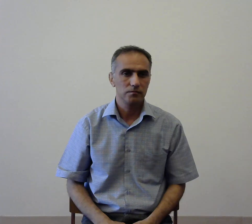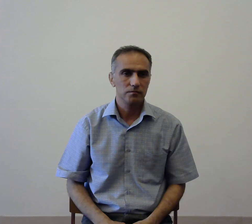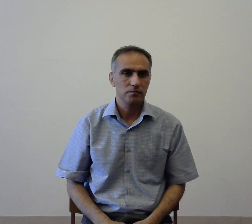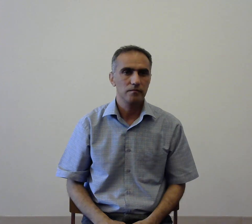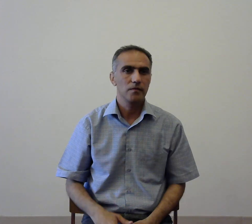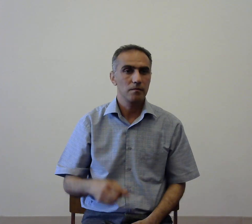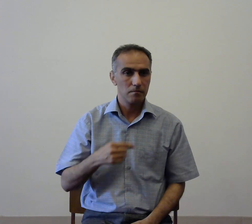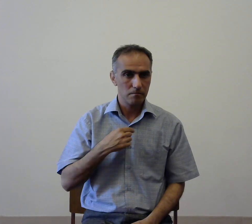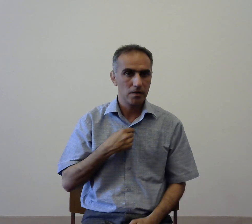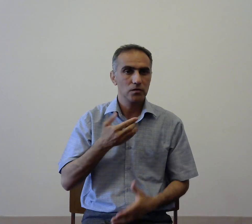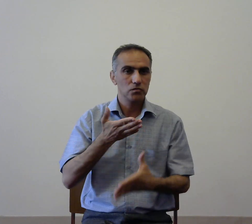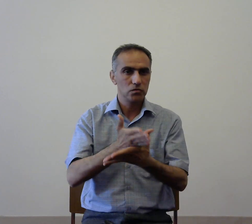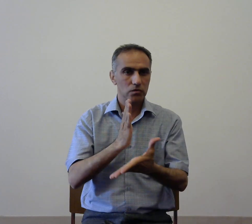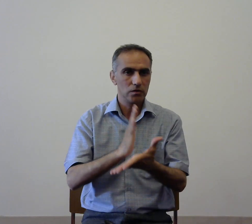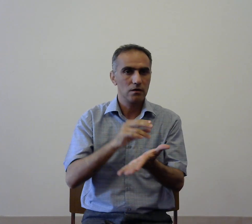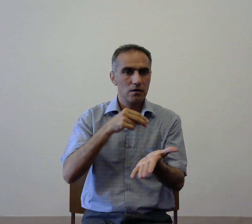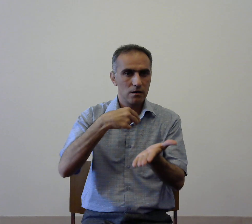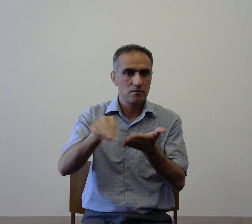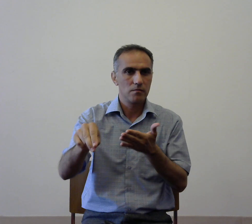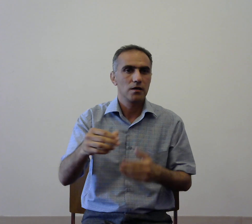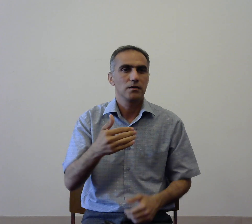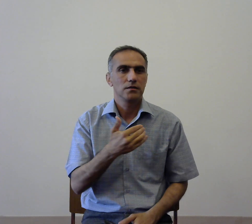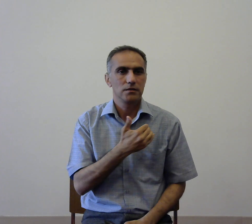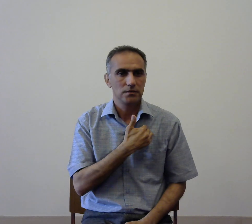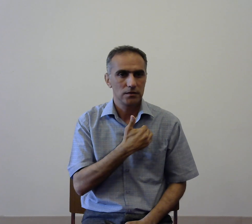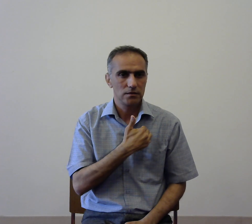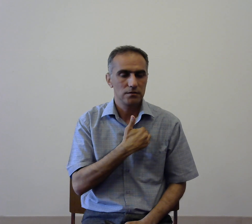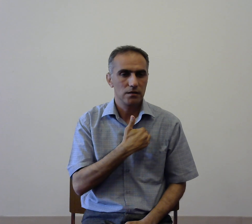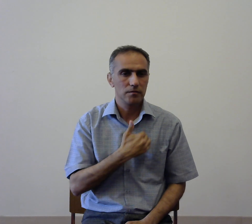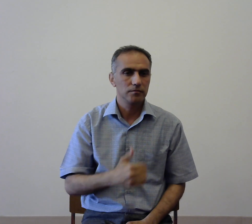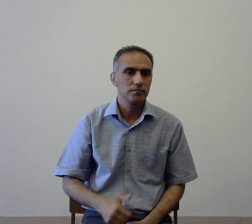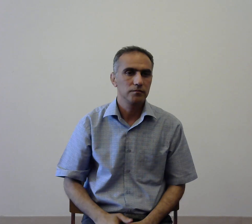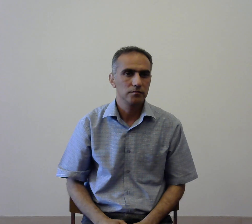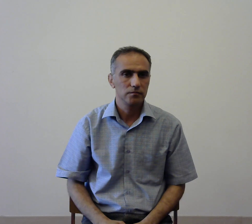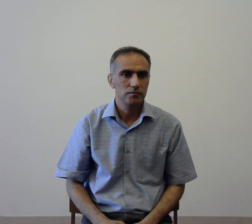Mən çörək almaq istəyirəm